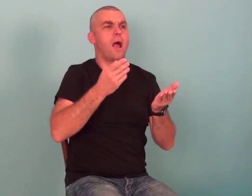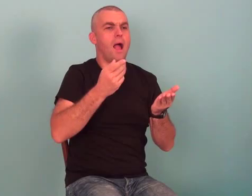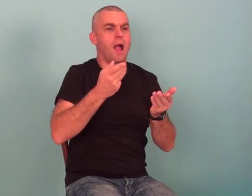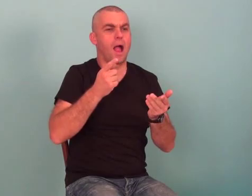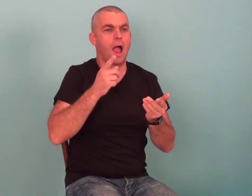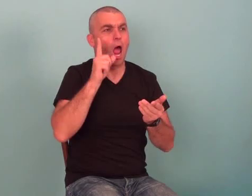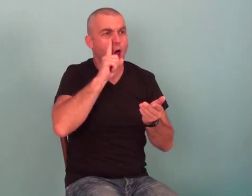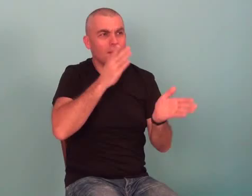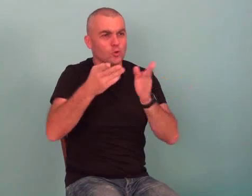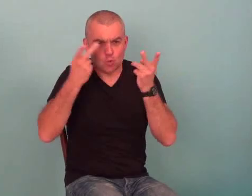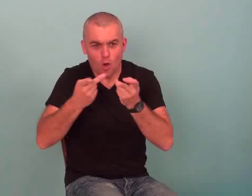Chłopiec szuka.